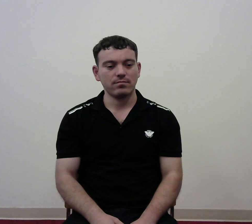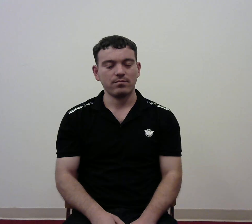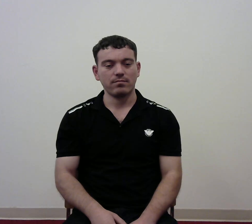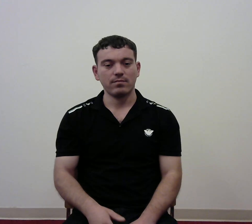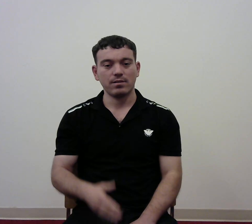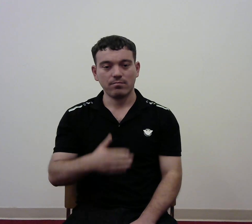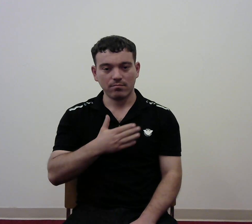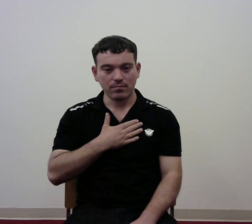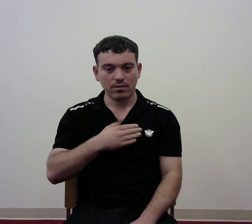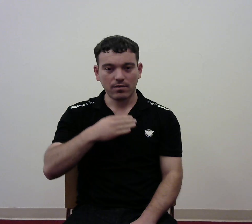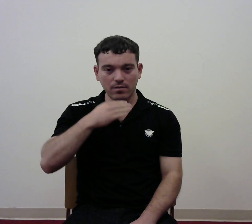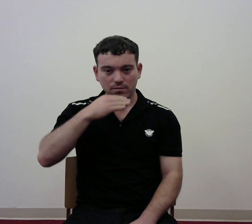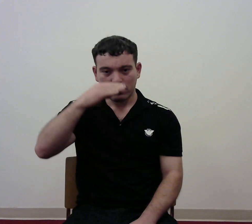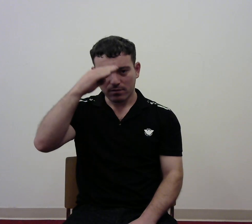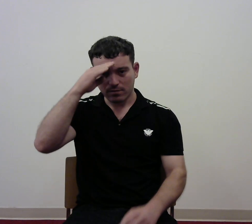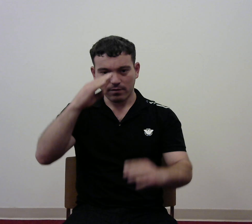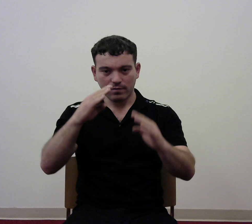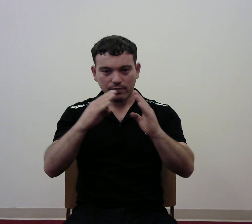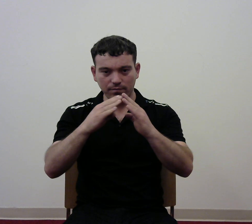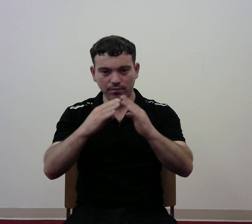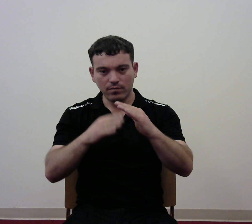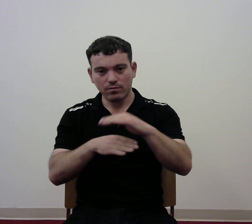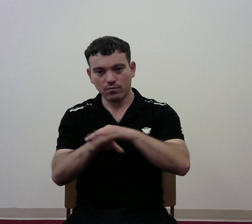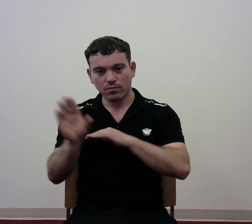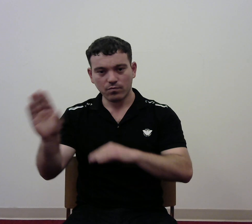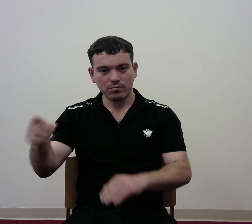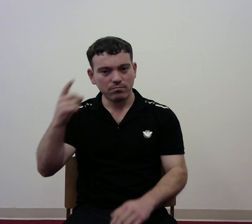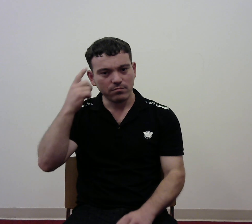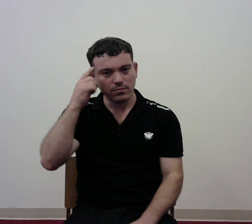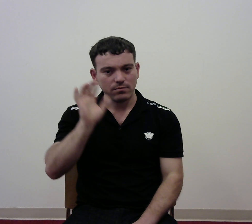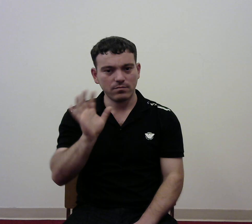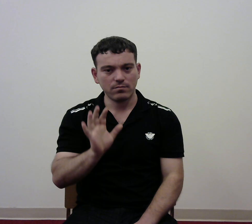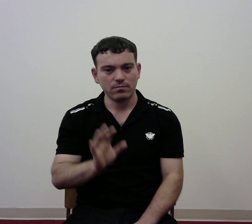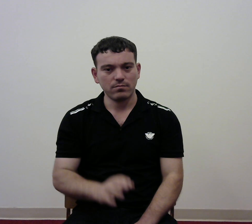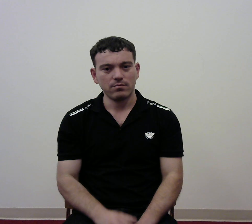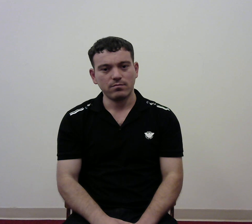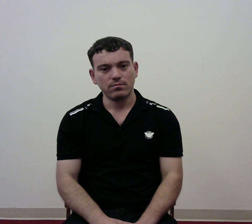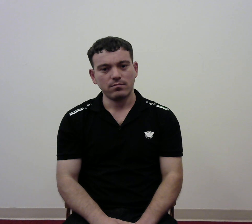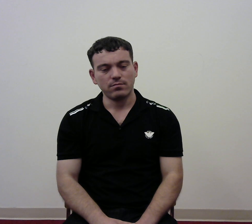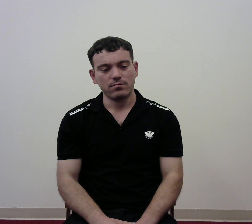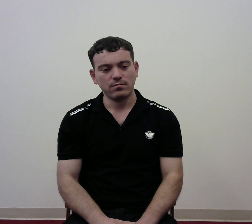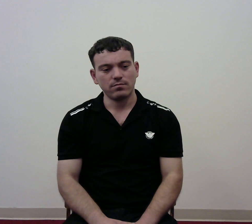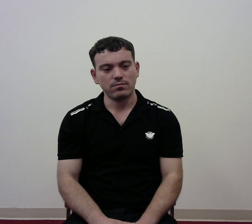Mənim atam evdən çıxa bilmir